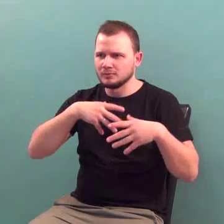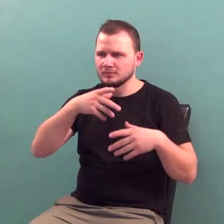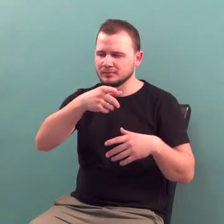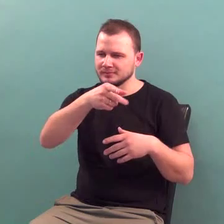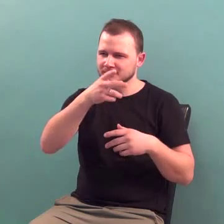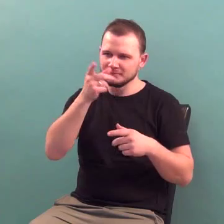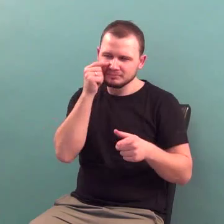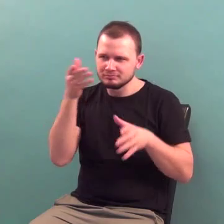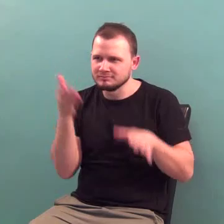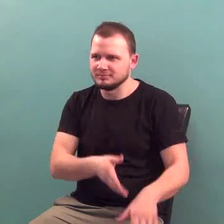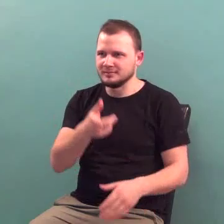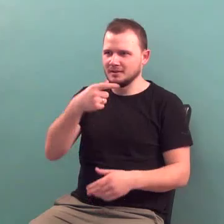Mężczyzna mówi, że spał twardo.